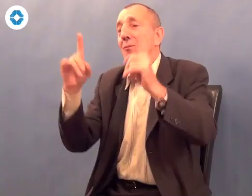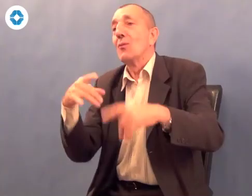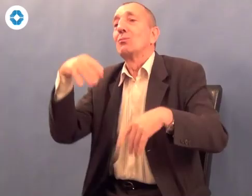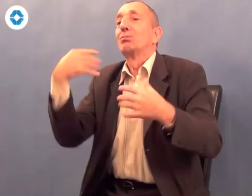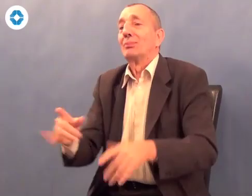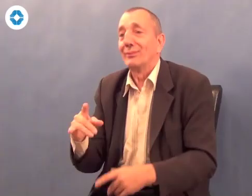A tu proszę, rogi, tak, tak.